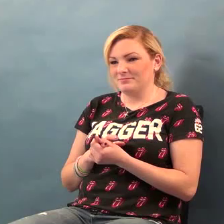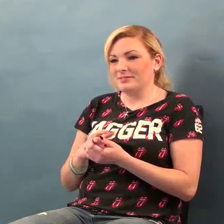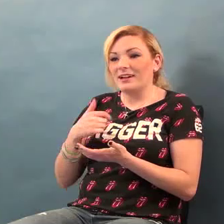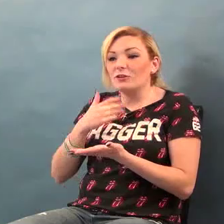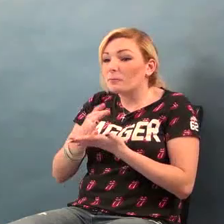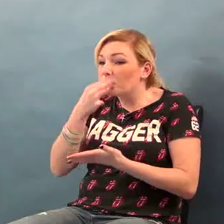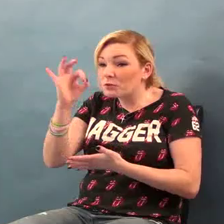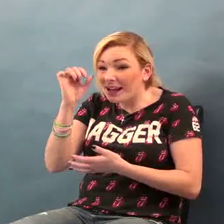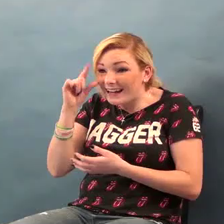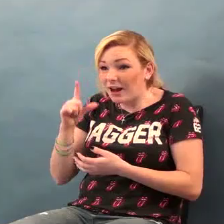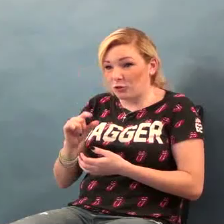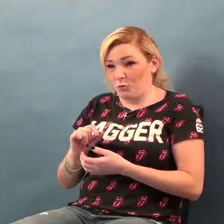Godzina czwarta.